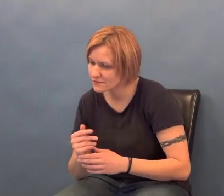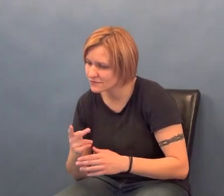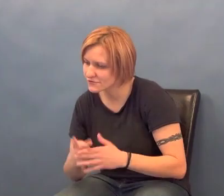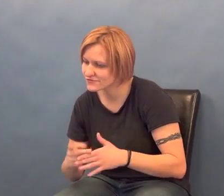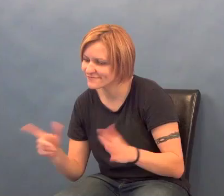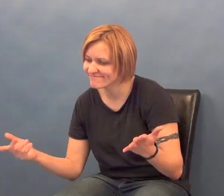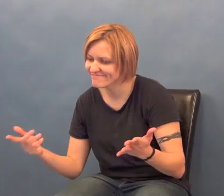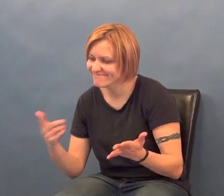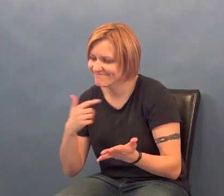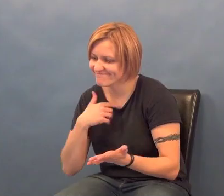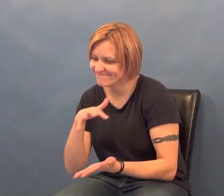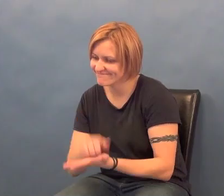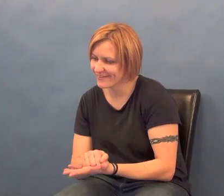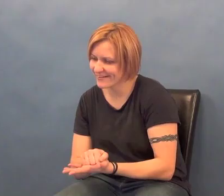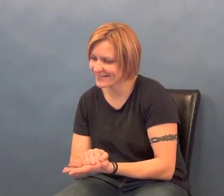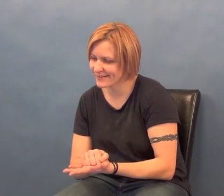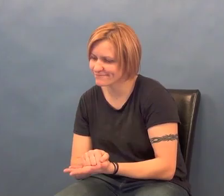Dwudziestego siódmego... Ja jestem zajęta.